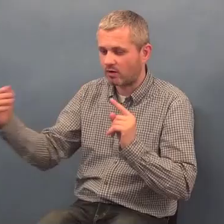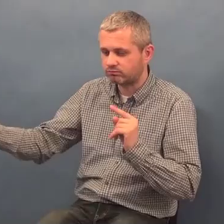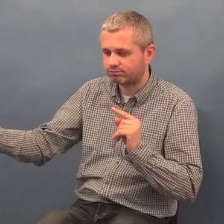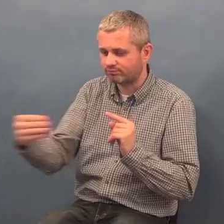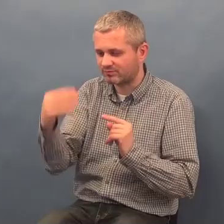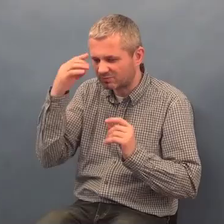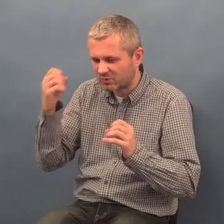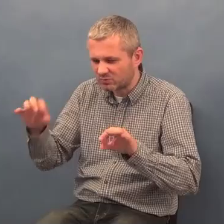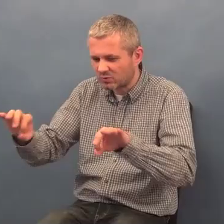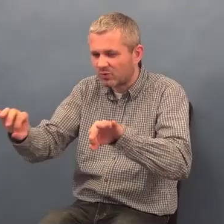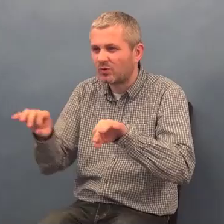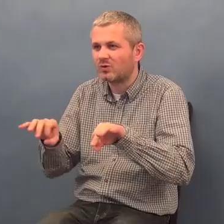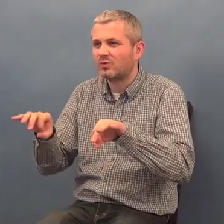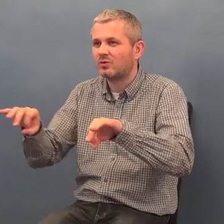Wiesz, taki pociąg na czterech kołach.